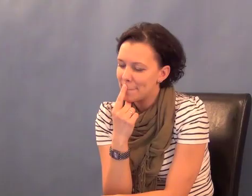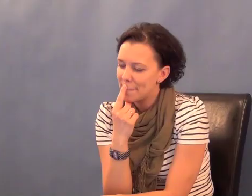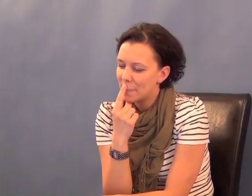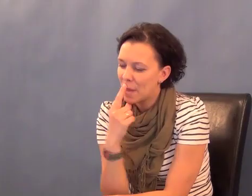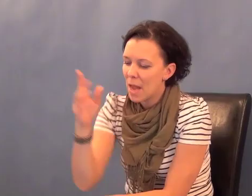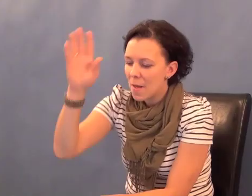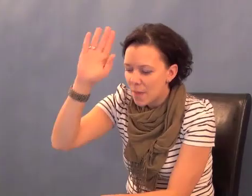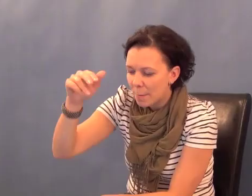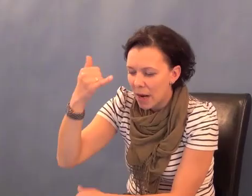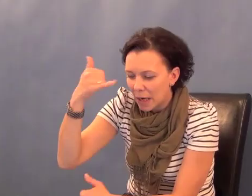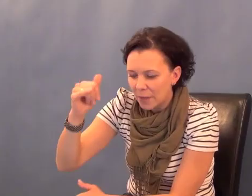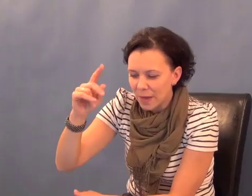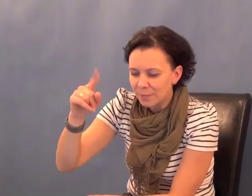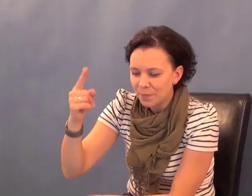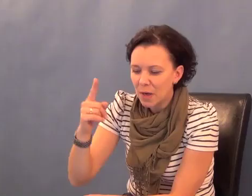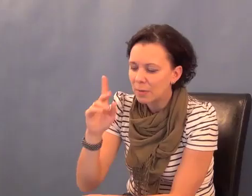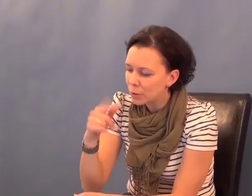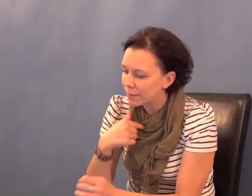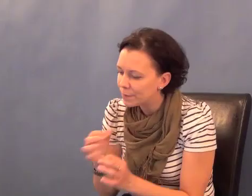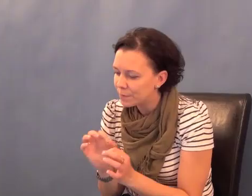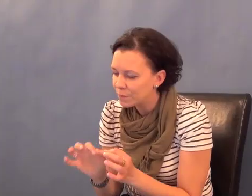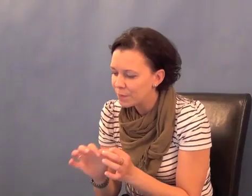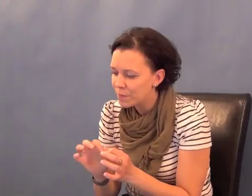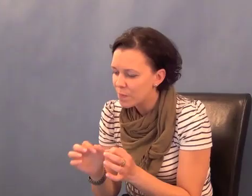Dobra, inny [dzień], poczekaj, szacuję...